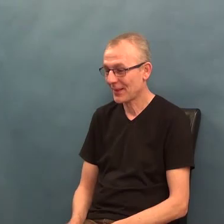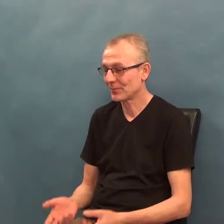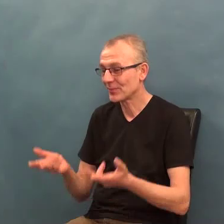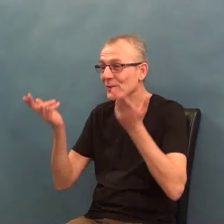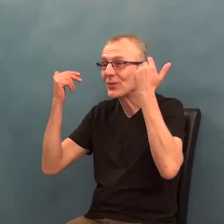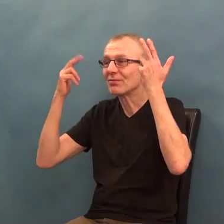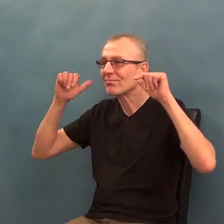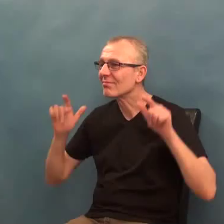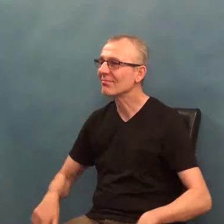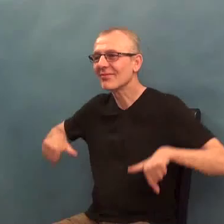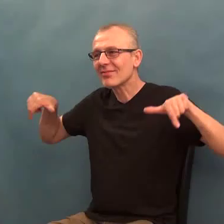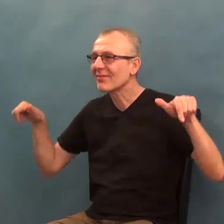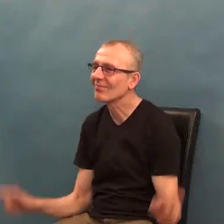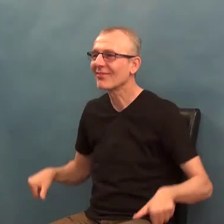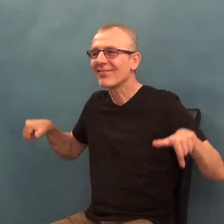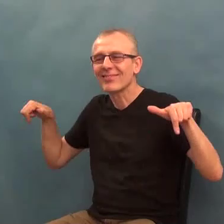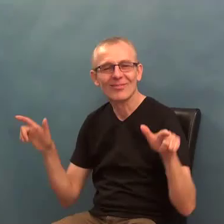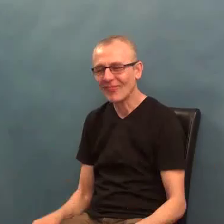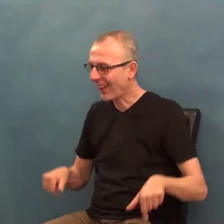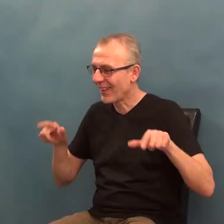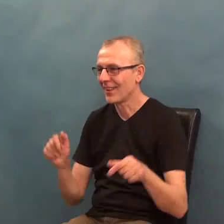Skacze sobie królik.